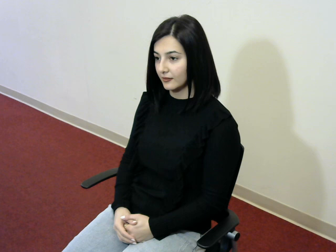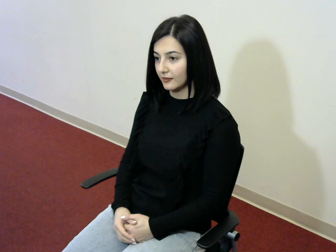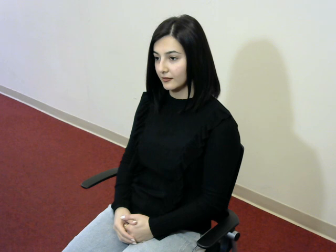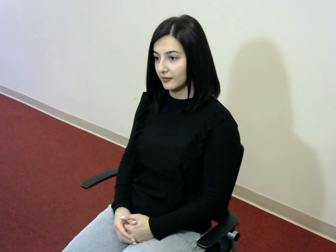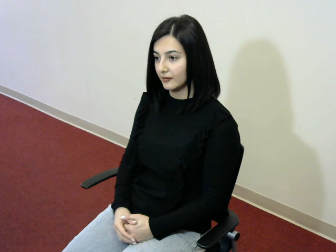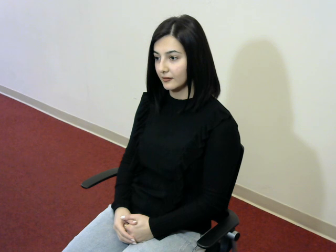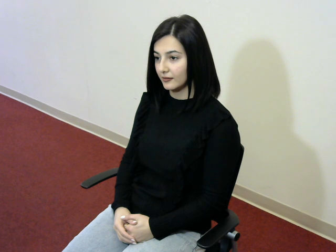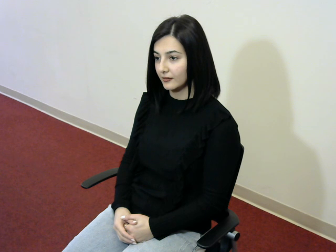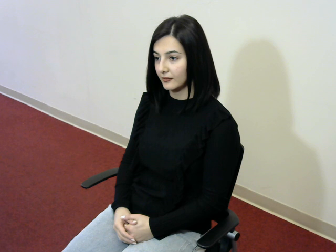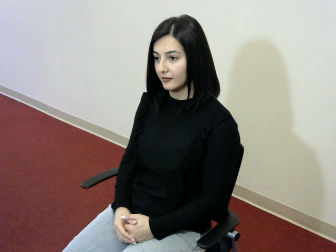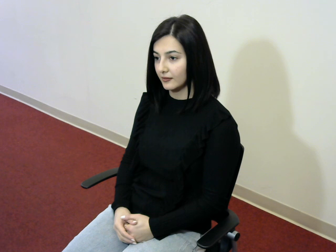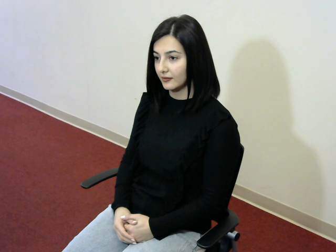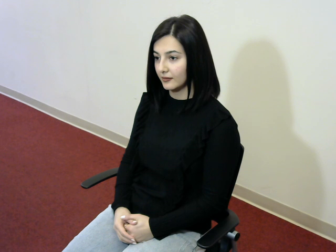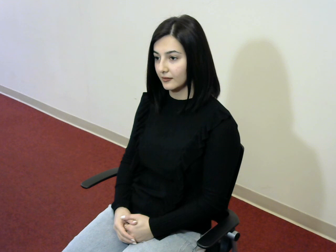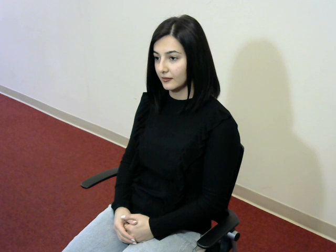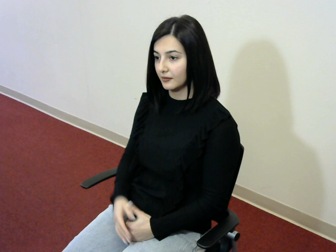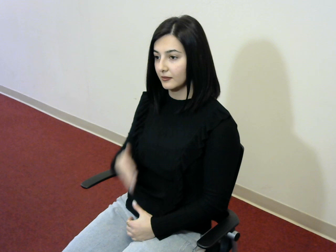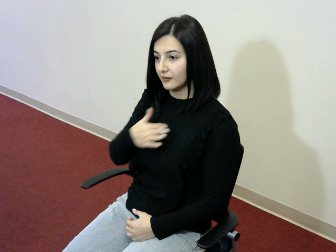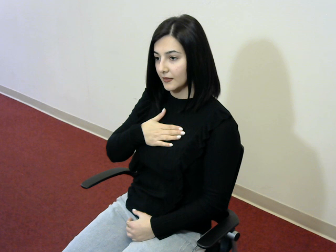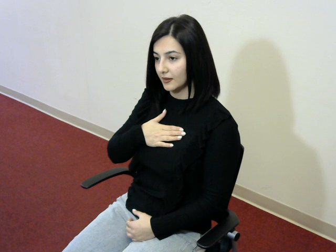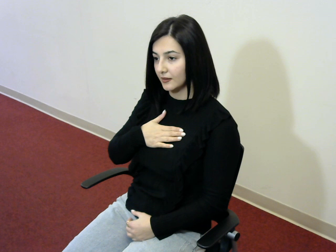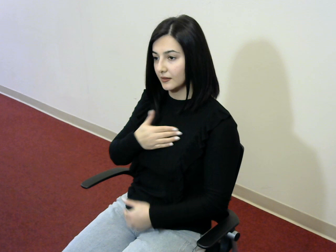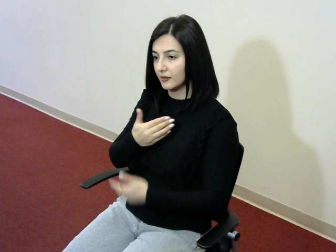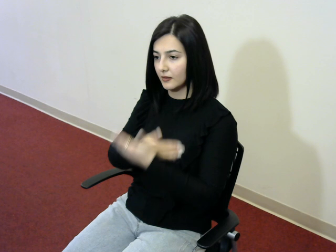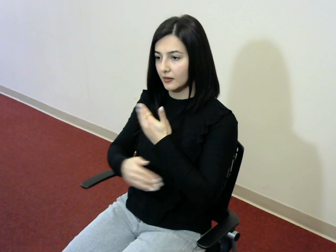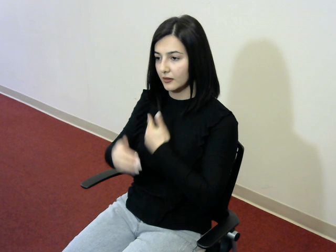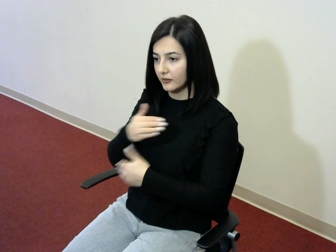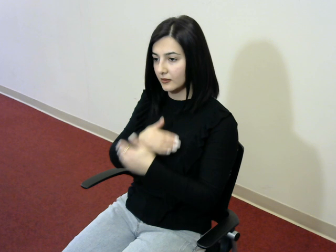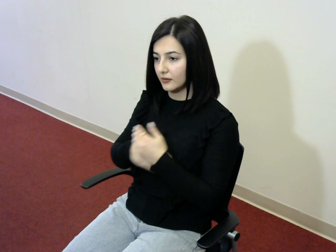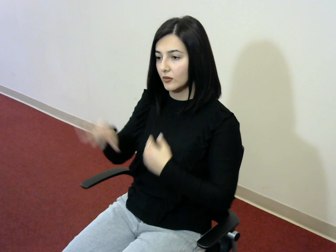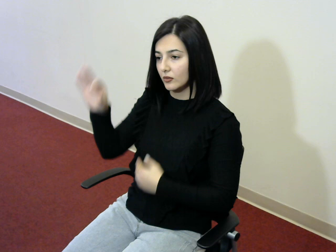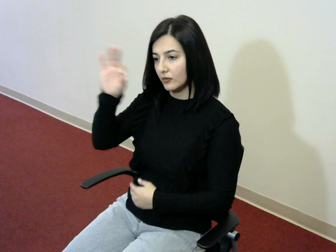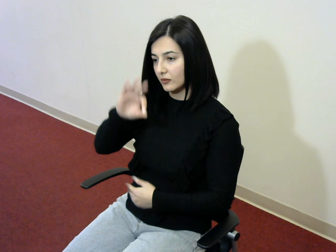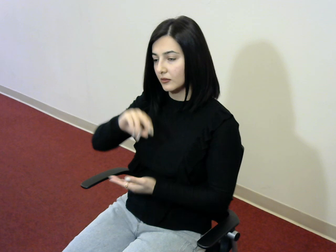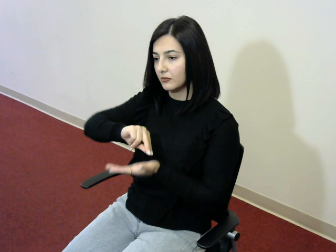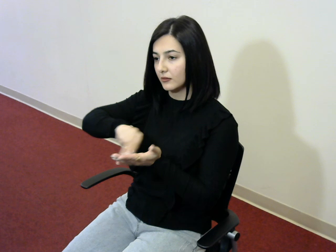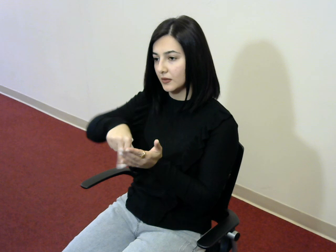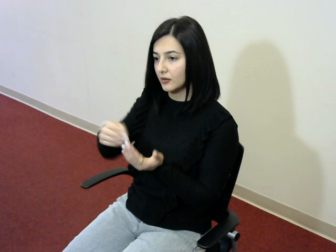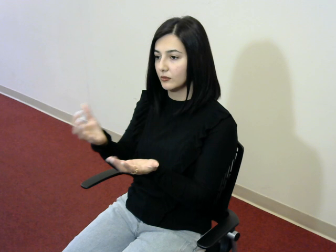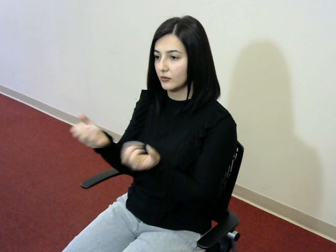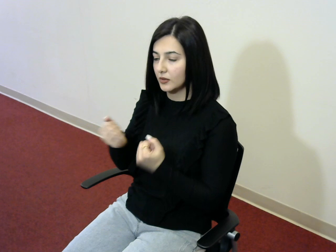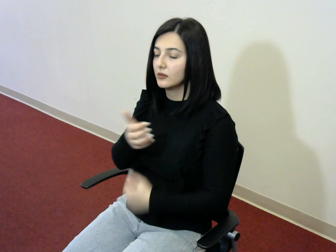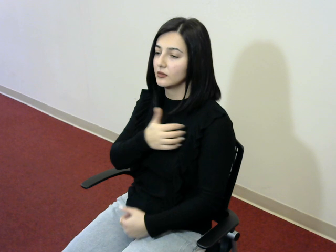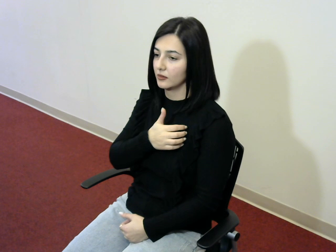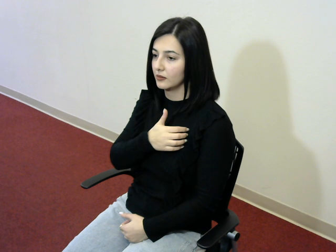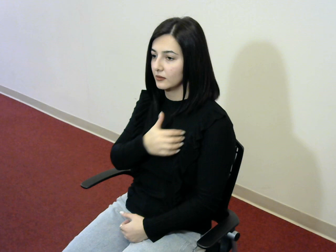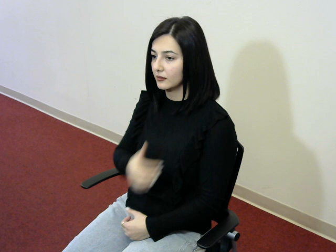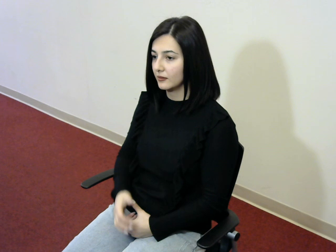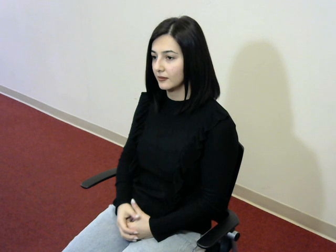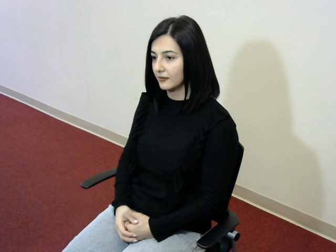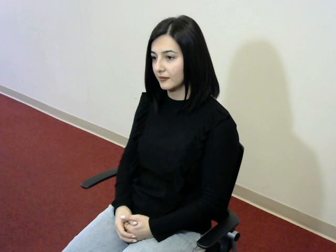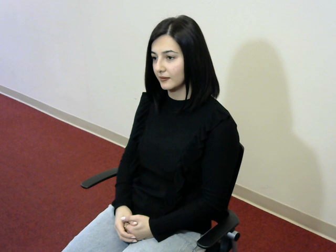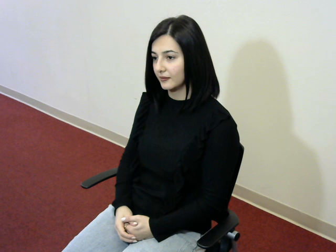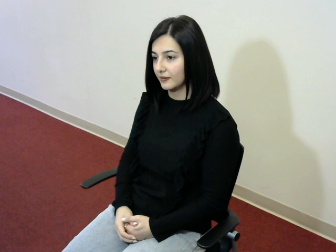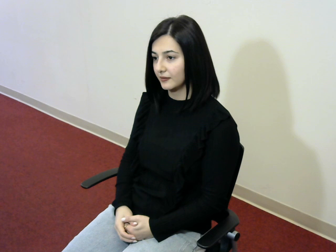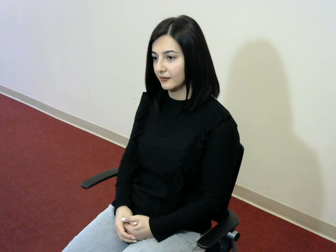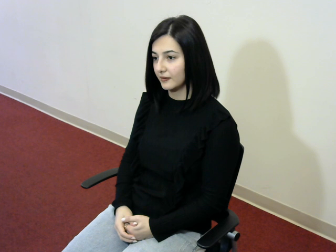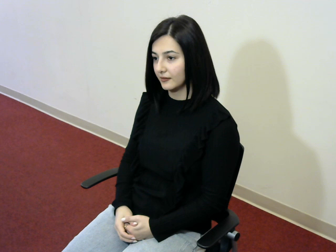Mən əlillik haqqında arayış almaq istəyirəm